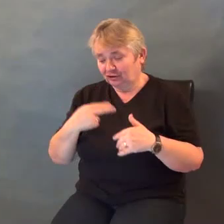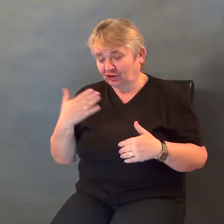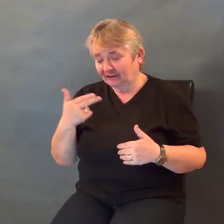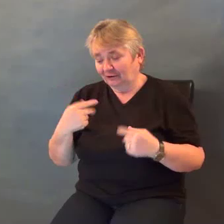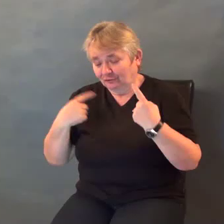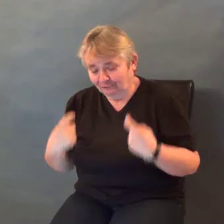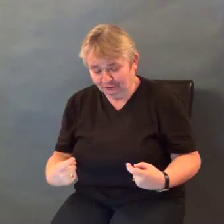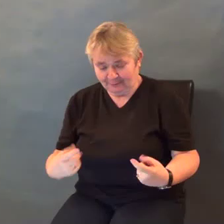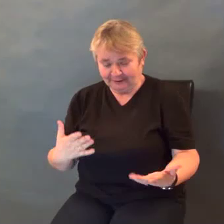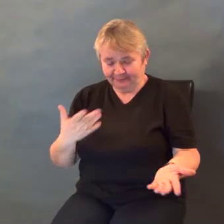W niedzielę siedzę w domu.